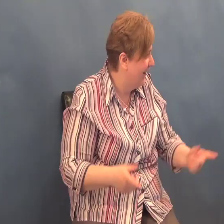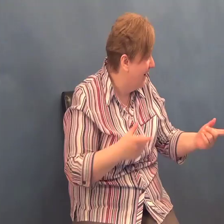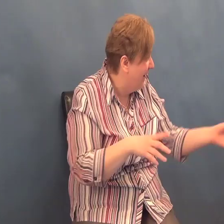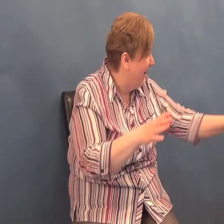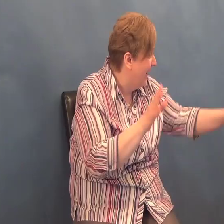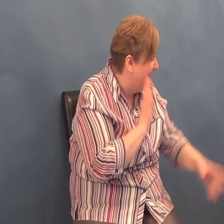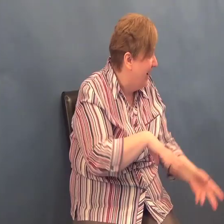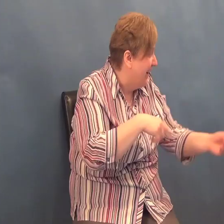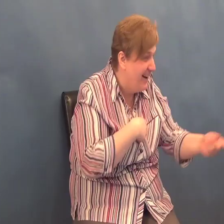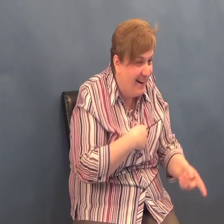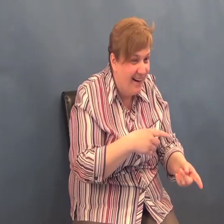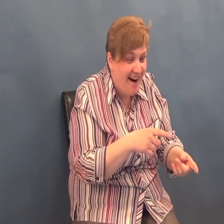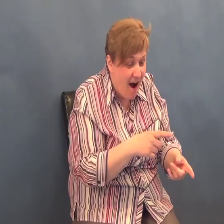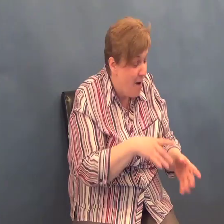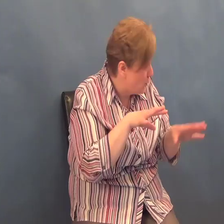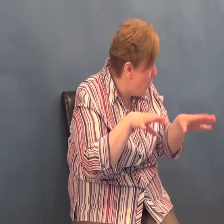Ej, tak samo dalej, to dużo.